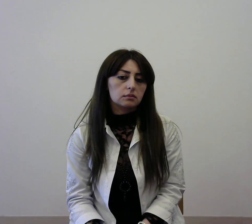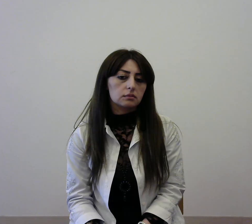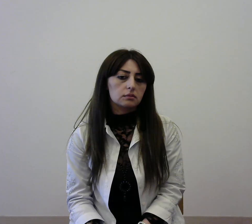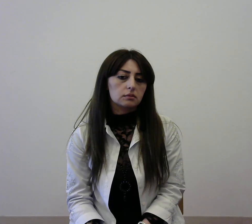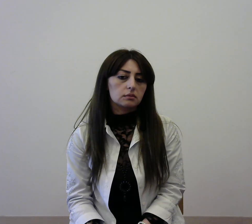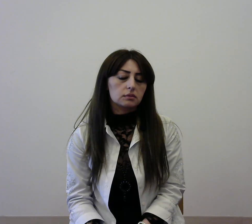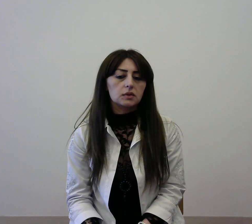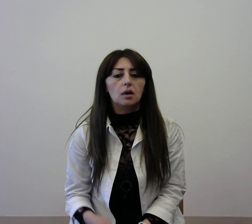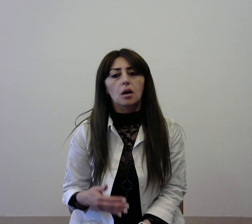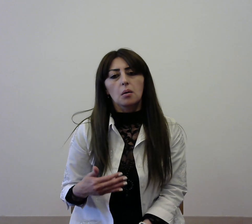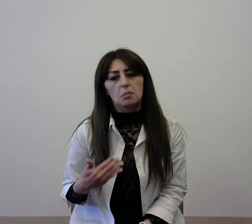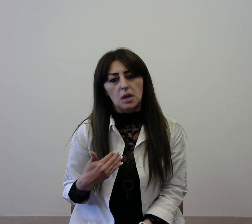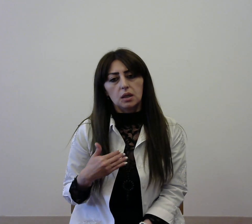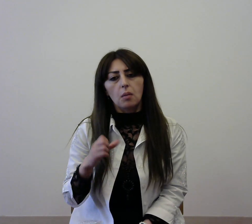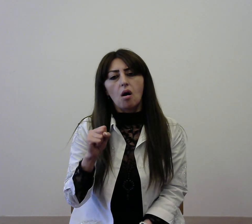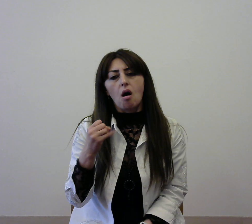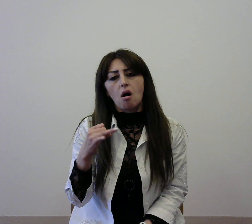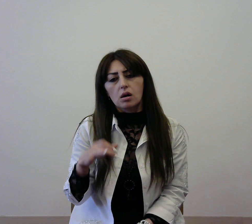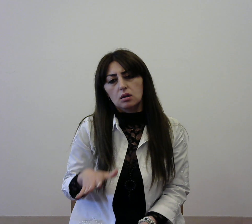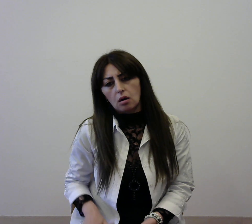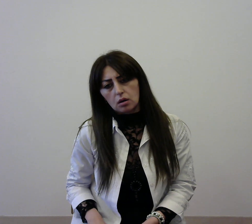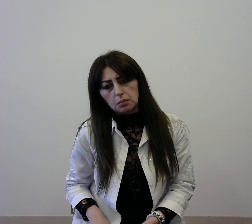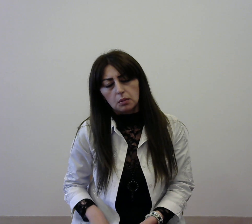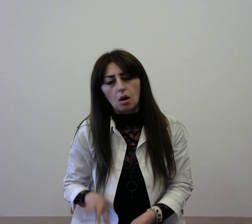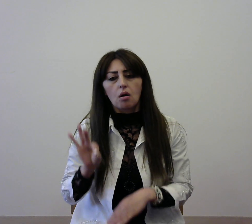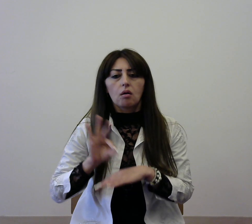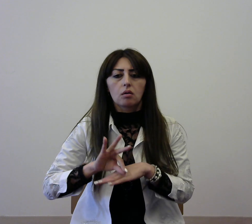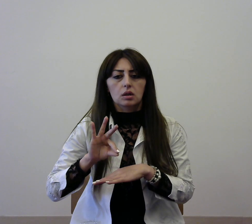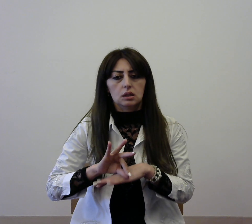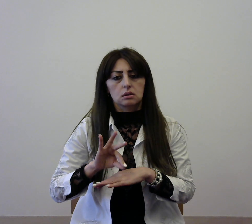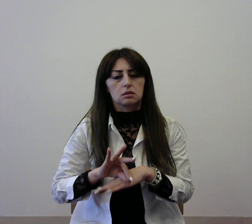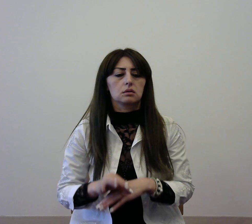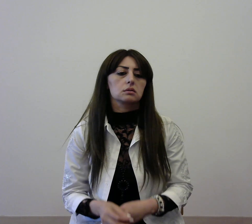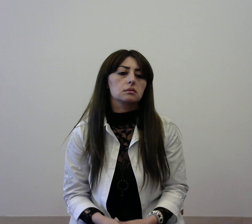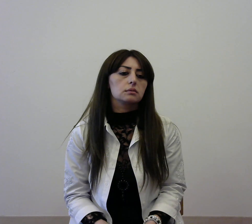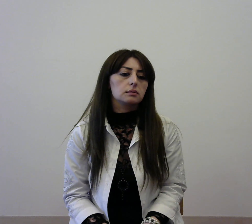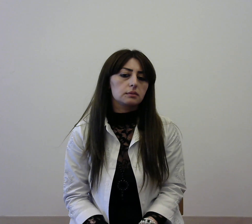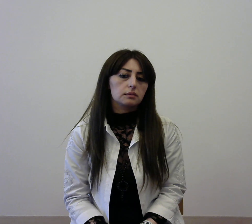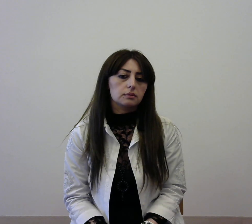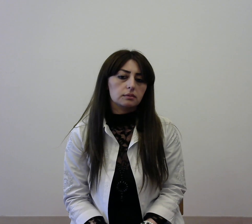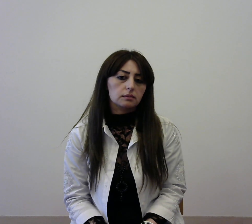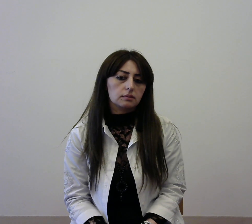Mənim ayağım ağrıyır